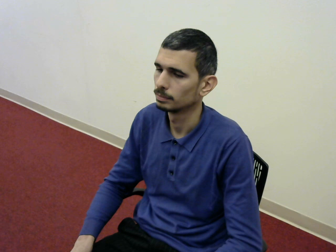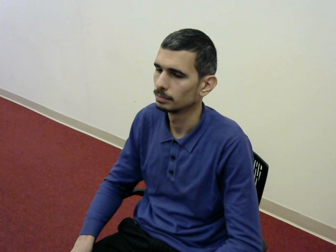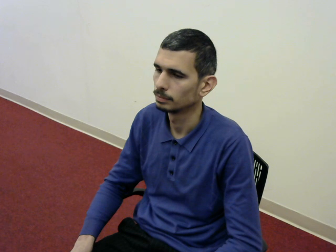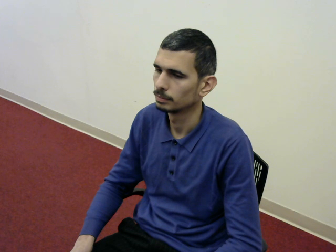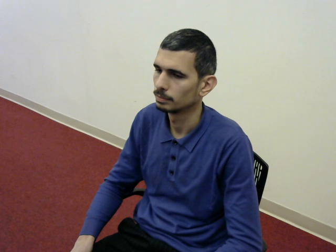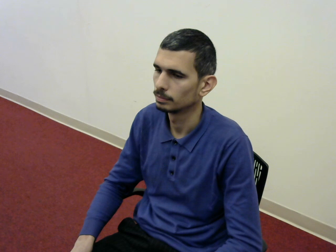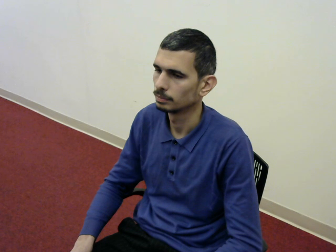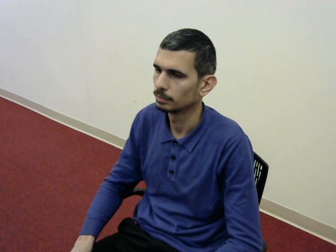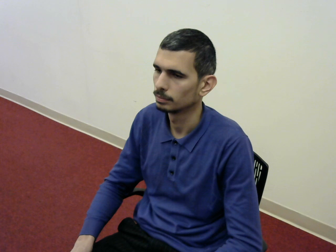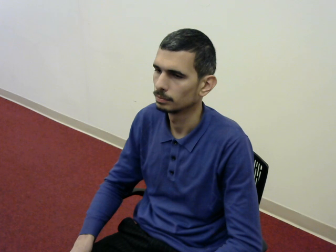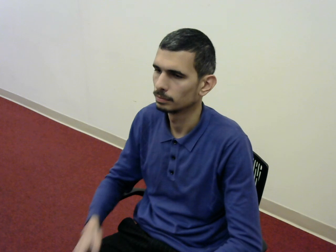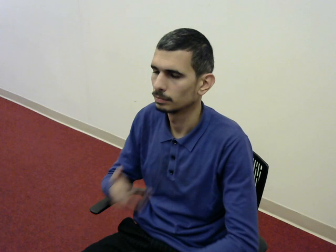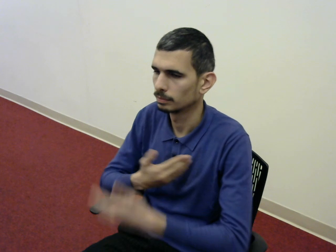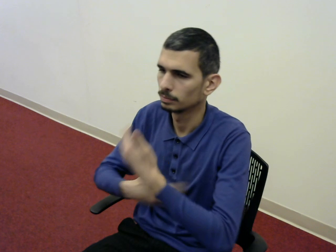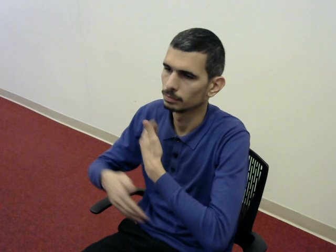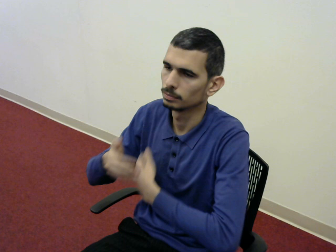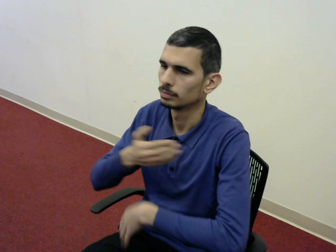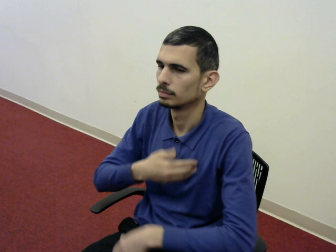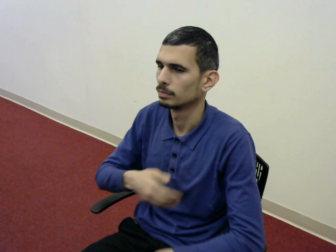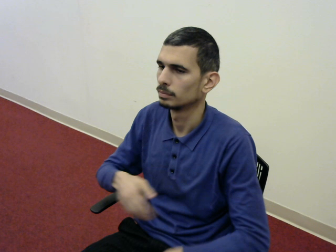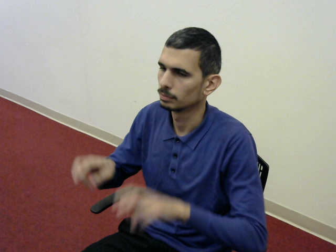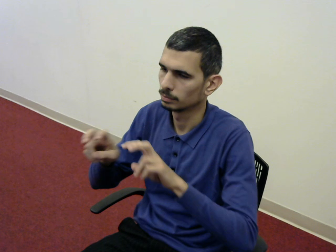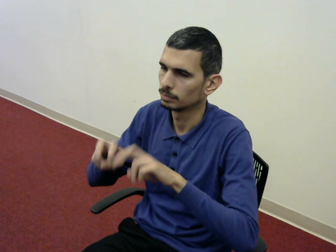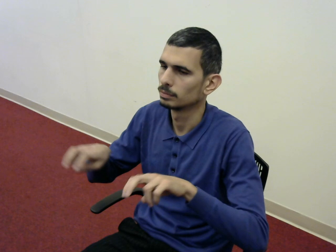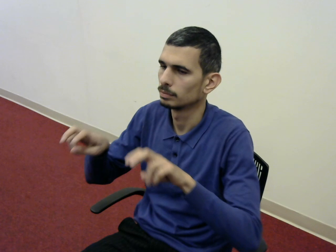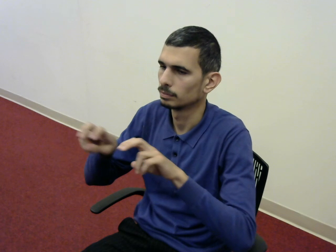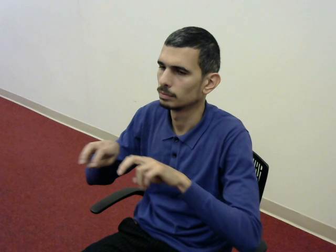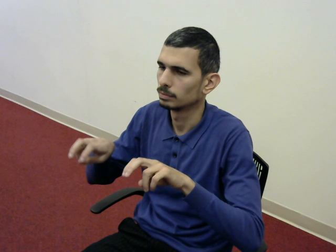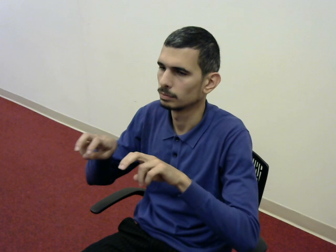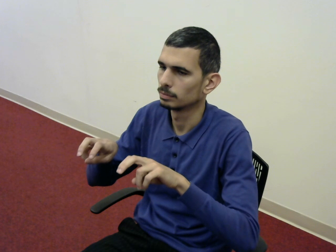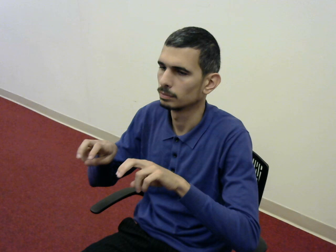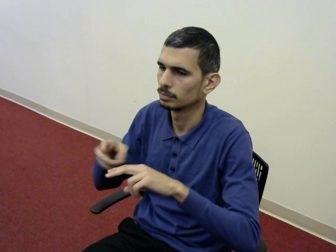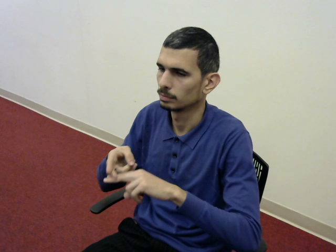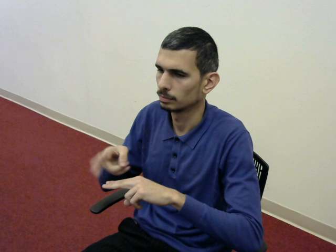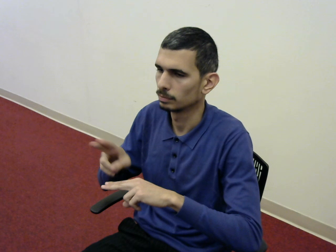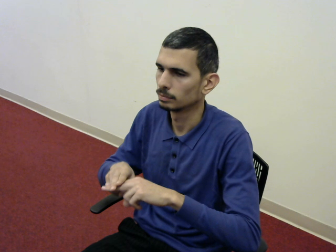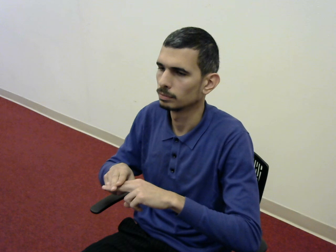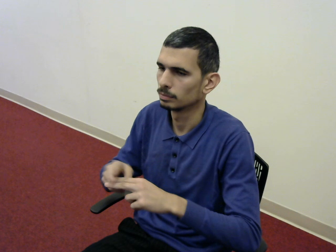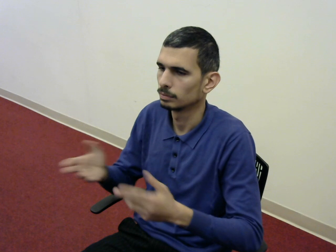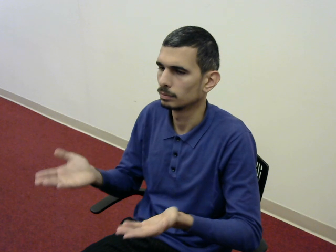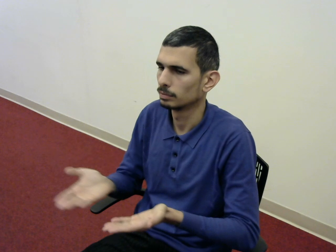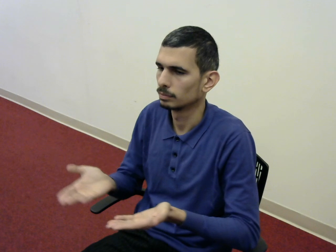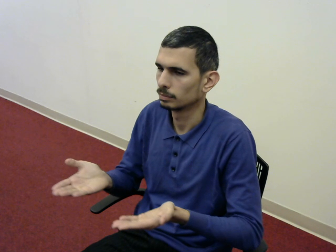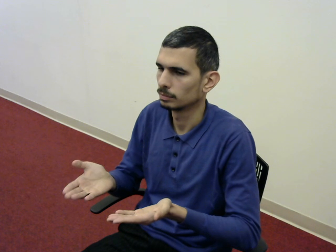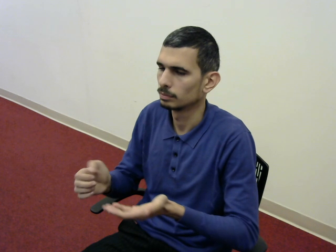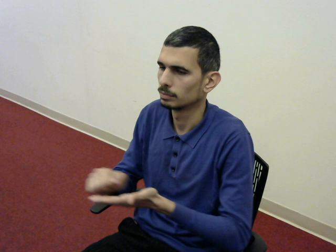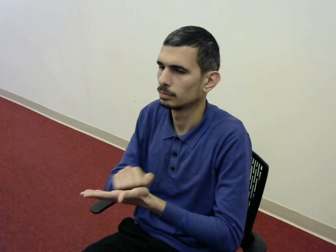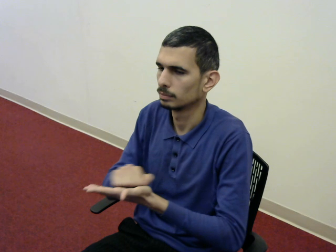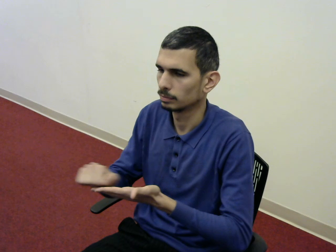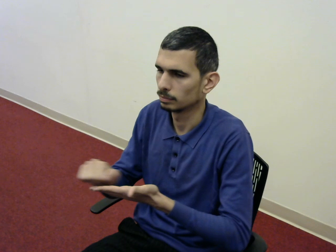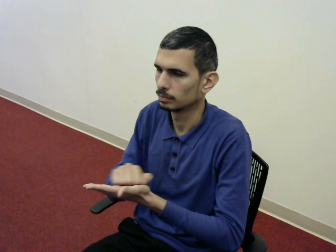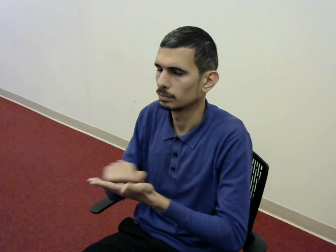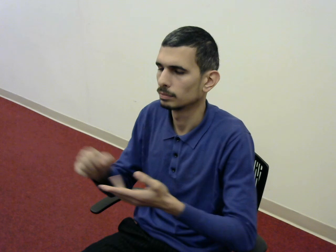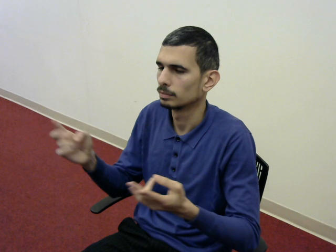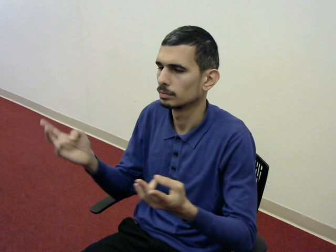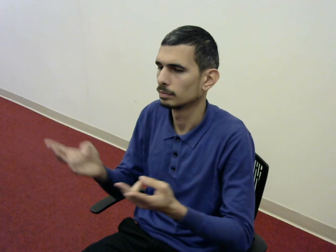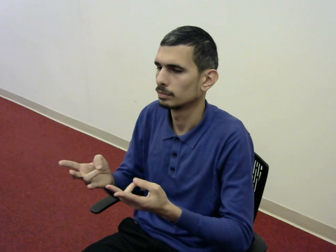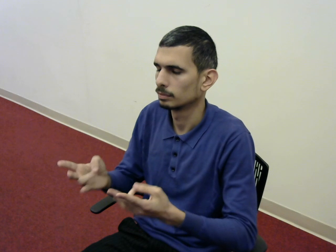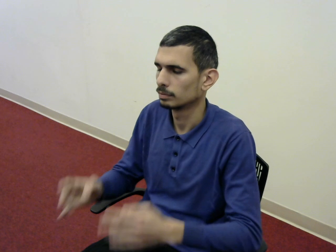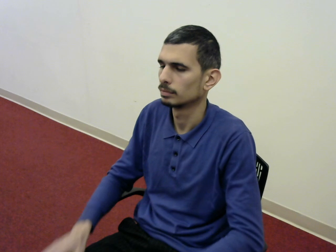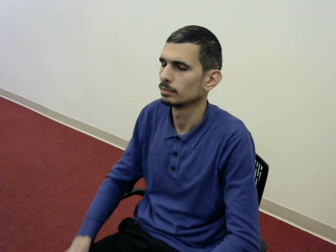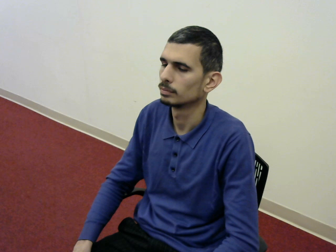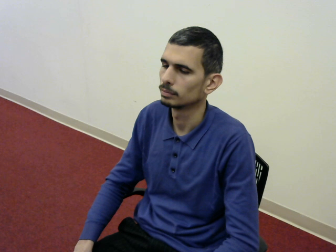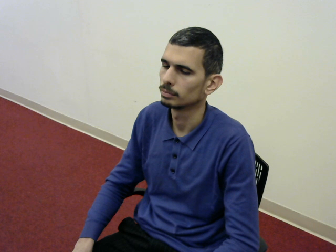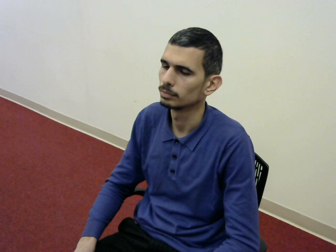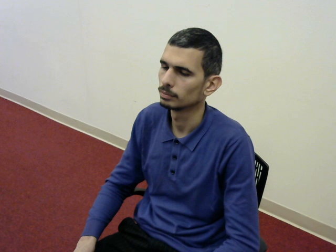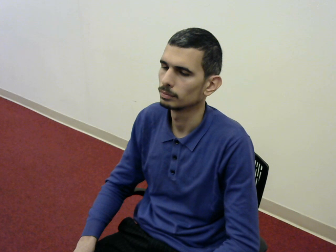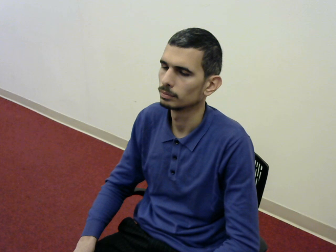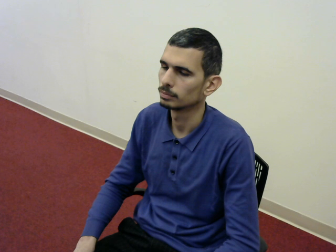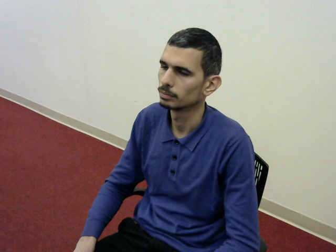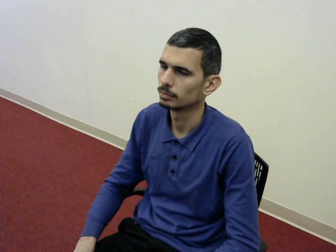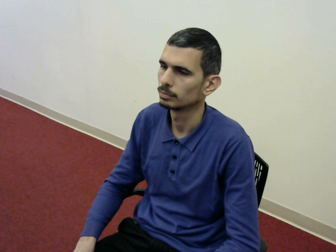Əlilliyin müəyyən edilməsi üçün hansı sənədlər lazımdır